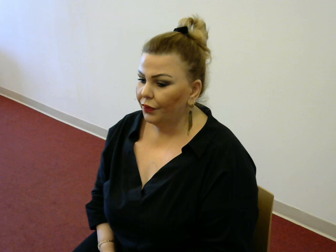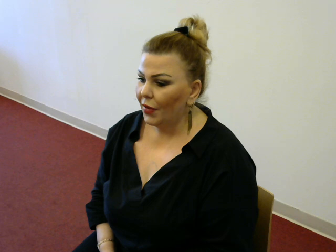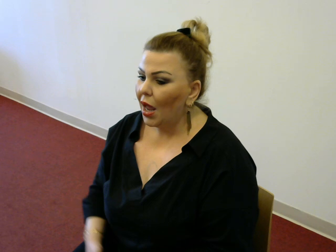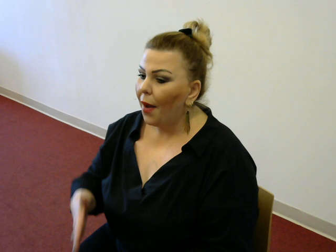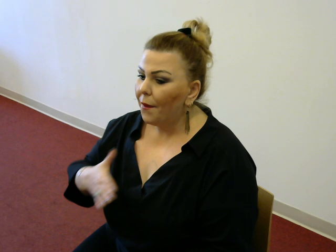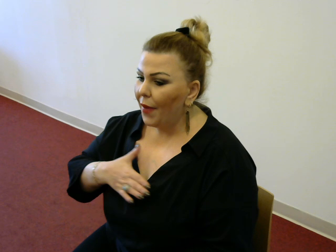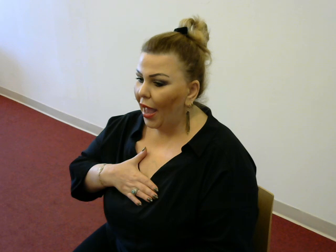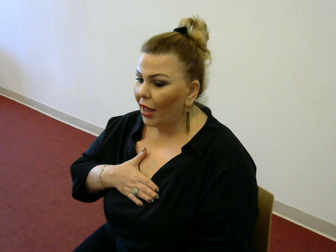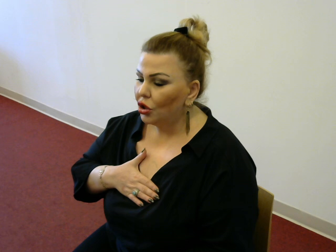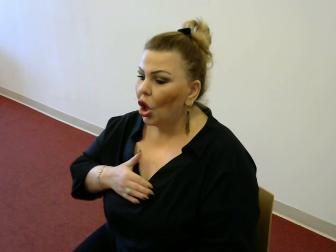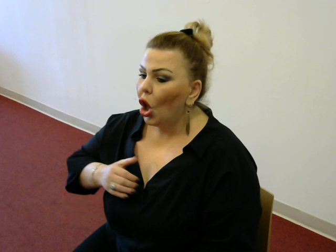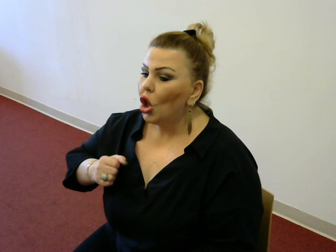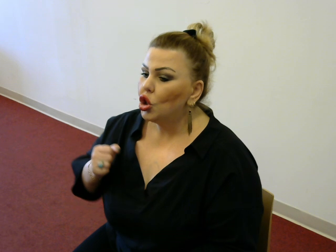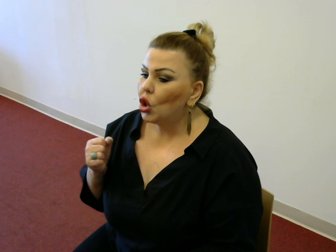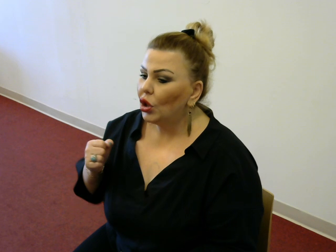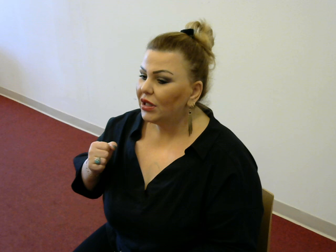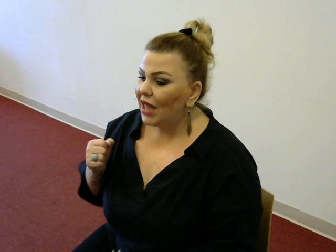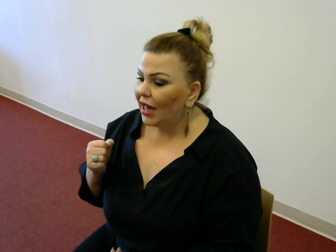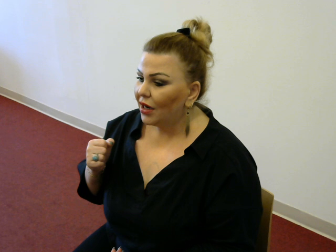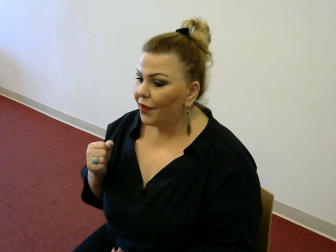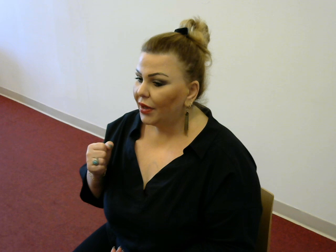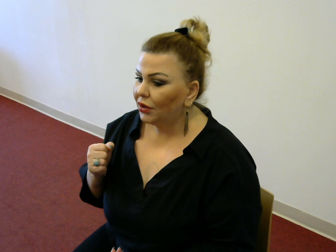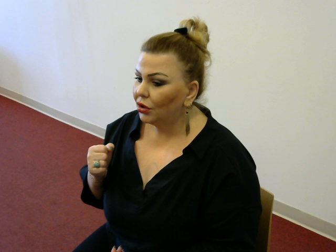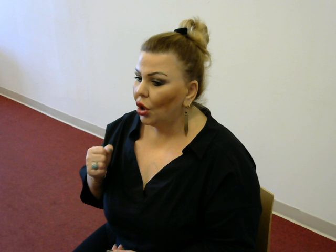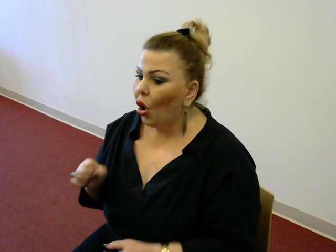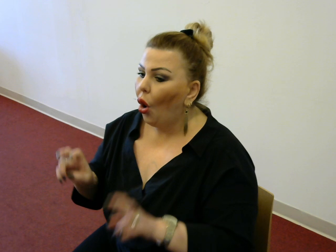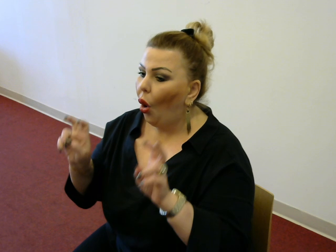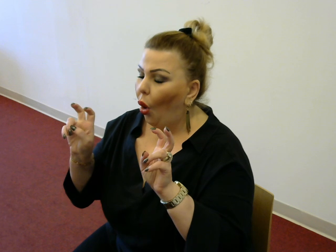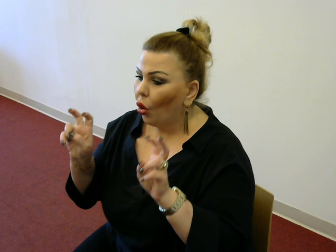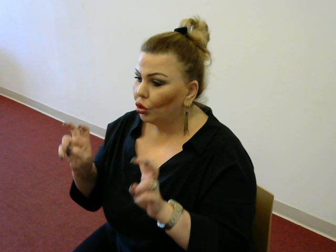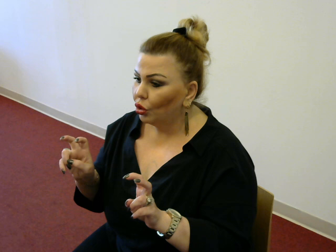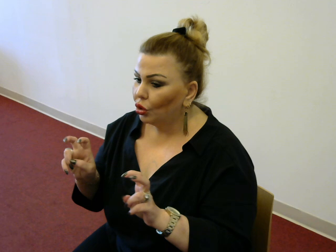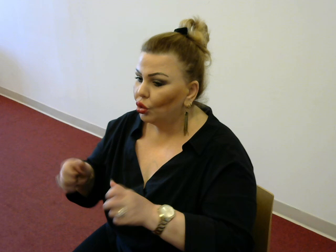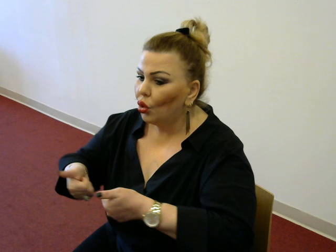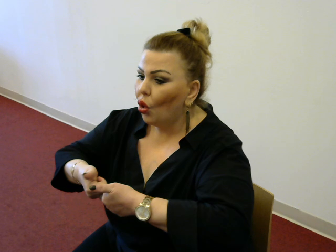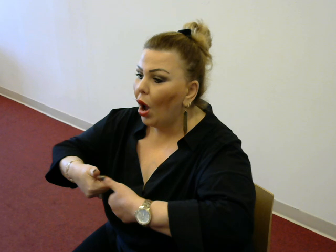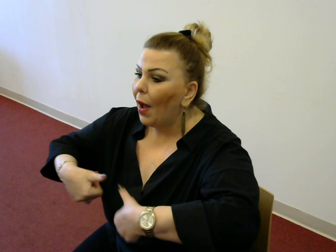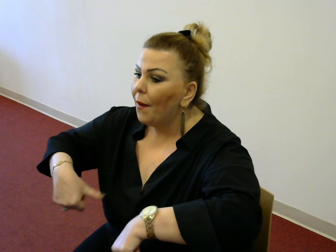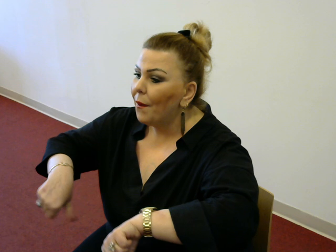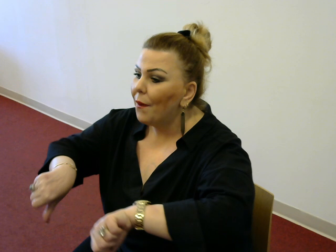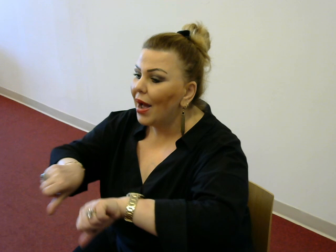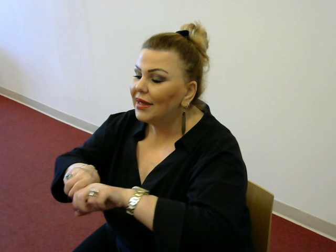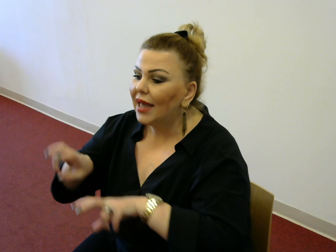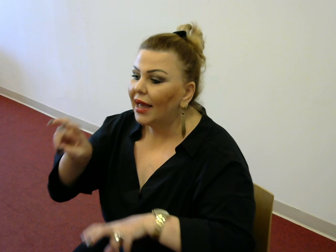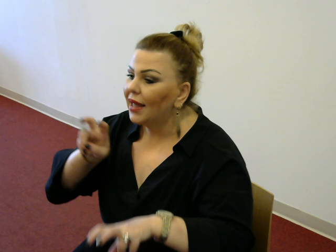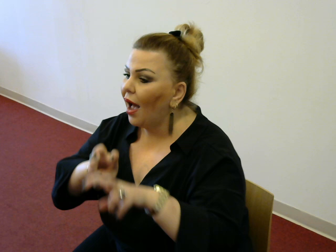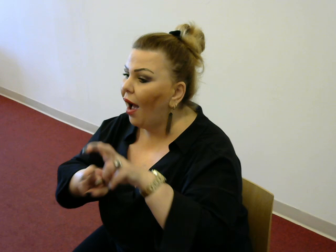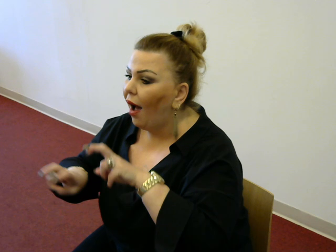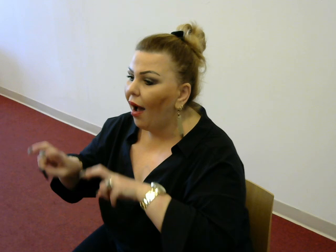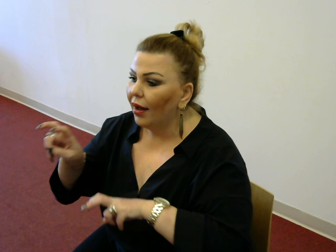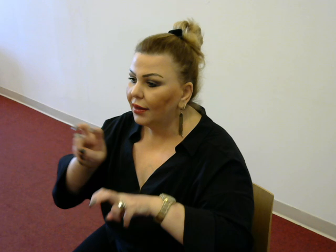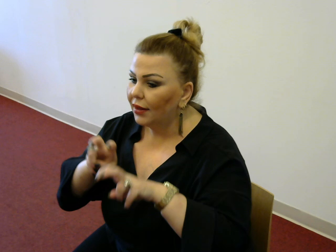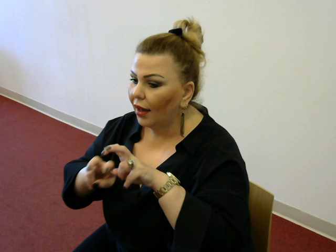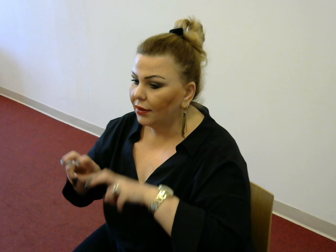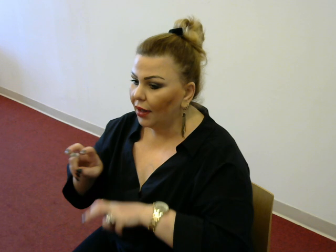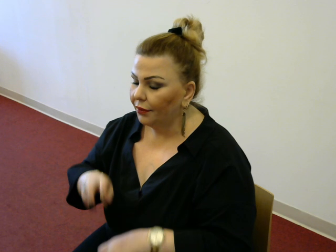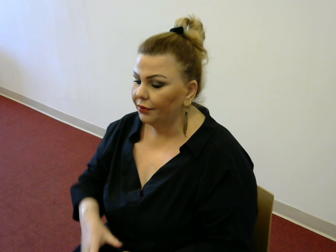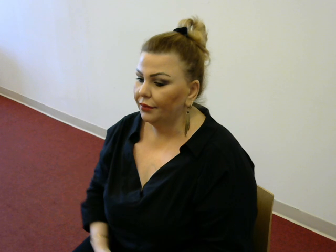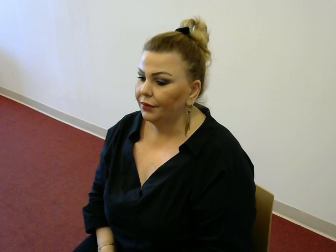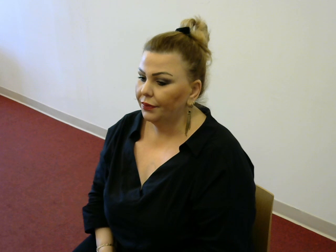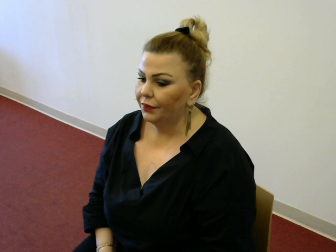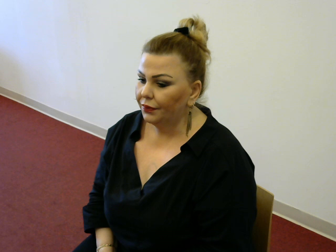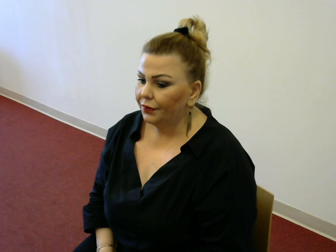Mən dostlarımın olduğu masanı axtarıram